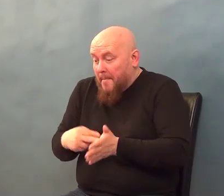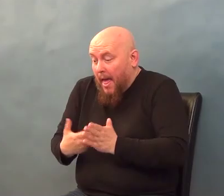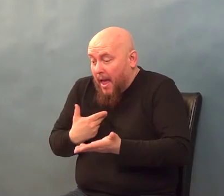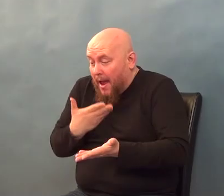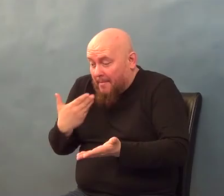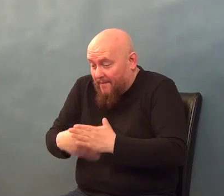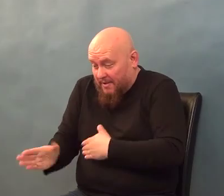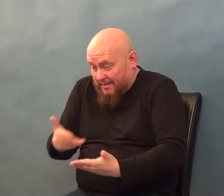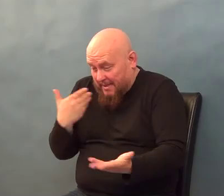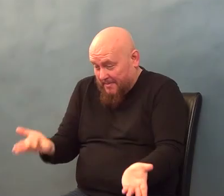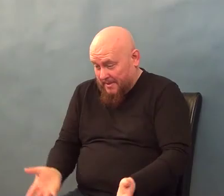Tutaj.